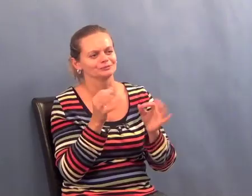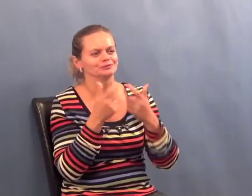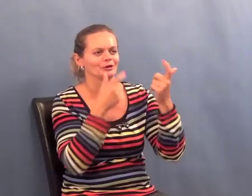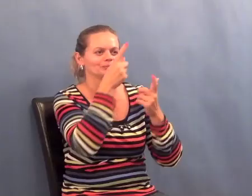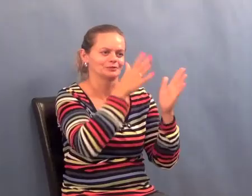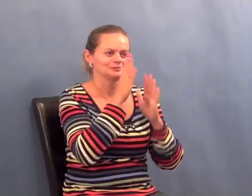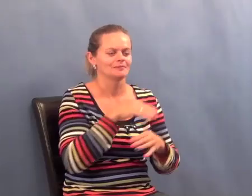Bierze się do pracy.